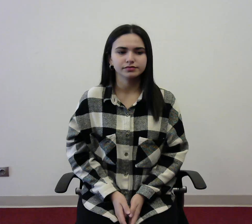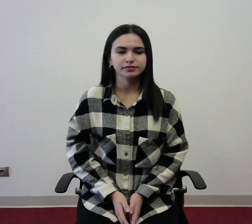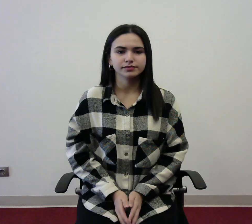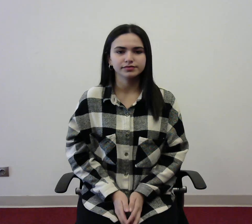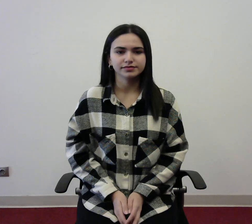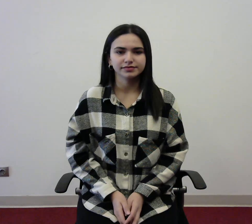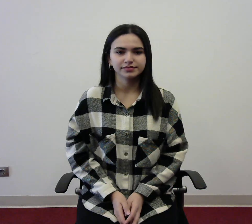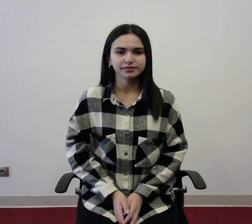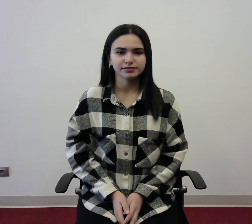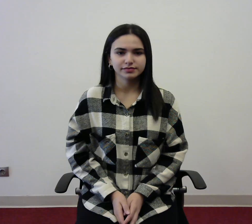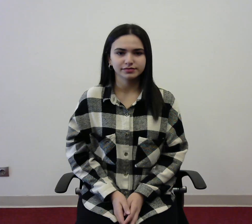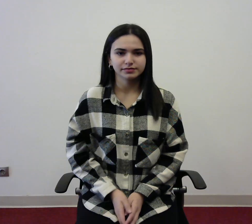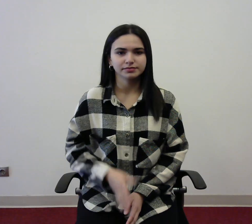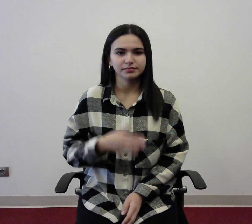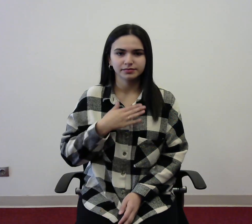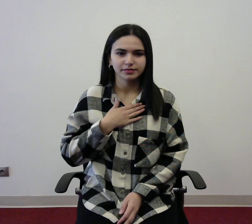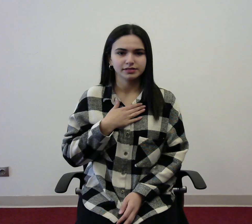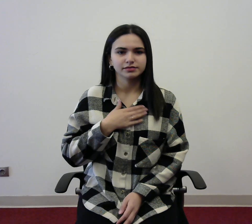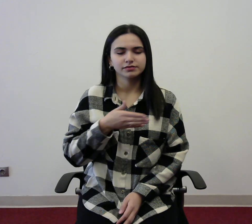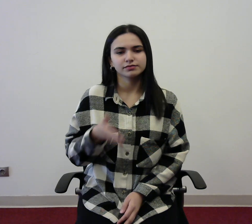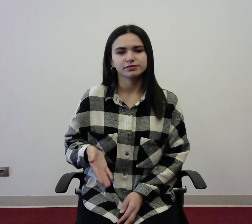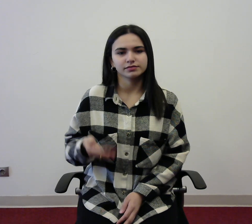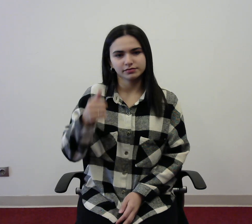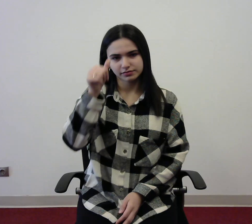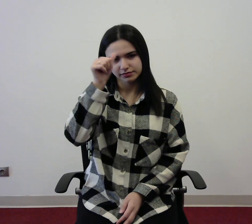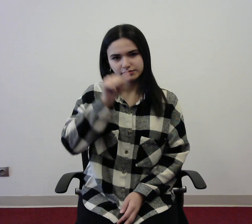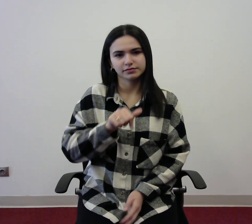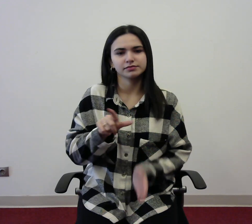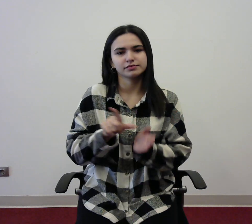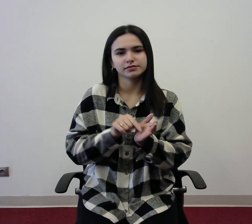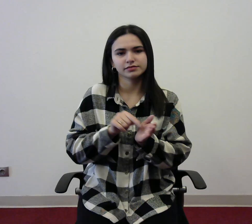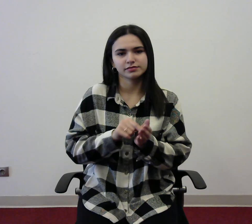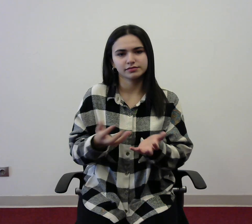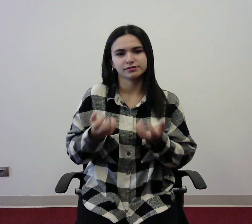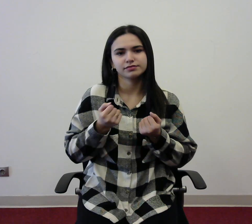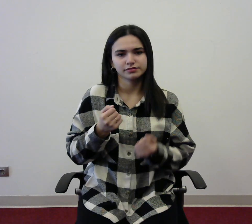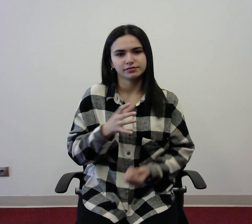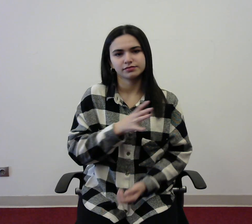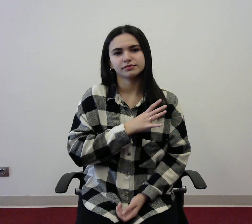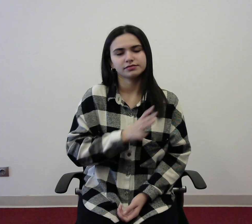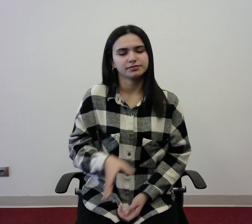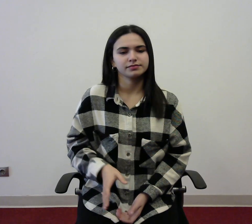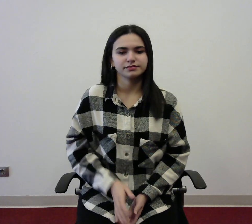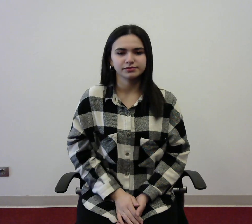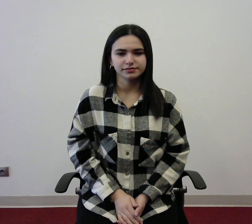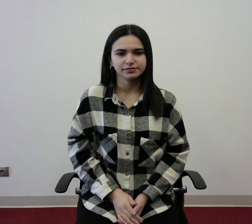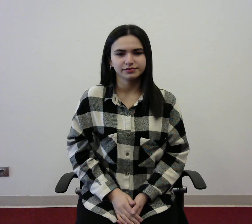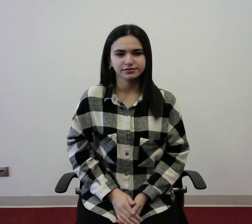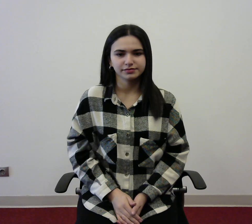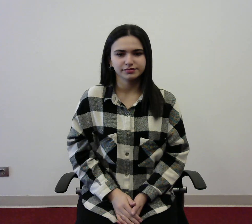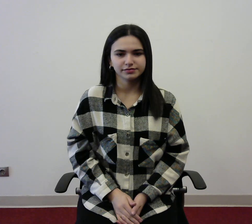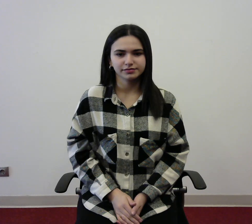Mən bu ay pensiya almamışam